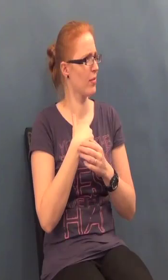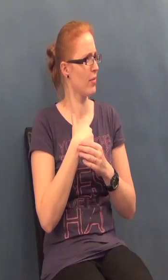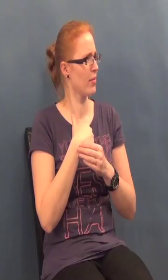Dobrze.